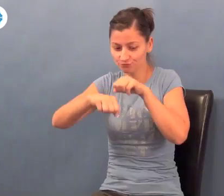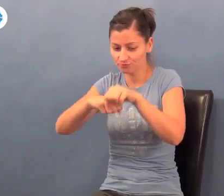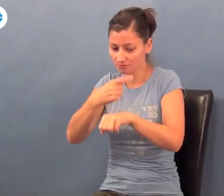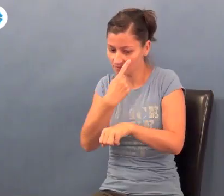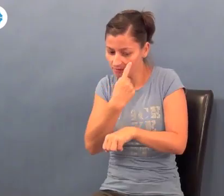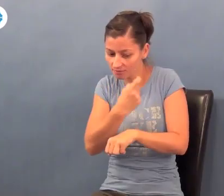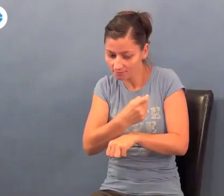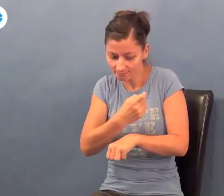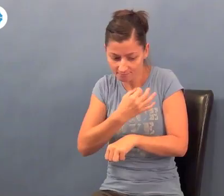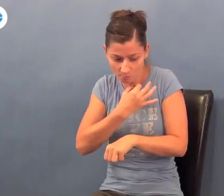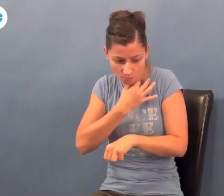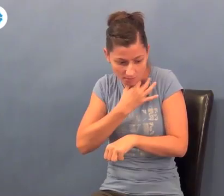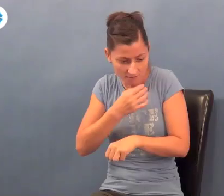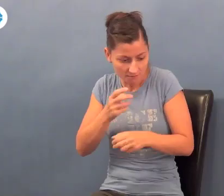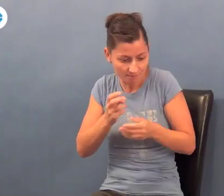Zauważył coś, chciał to mieć.